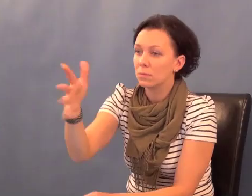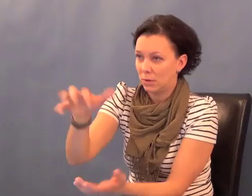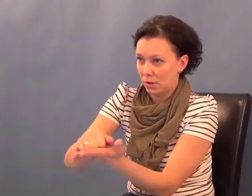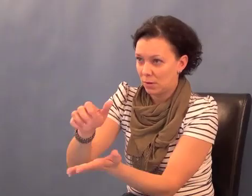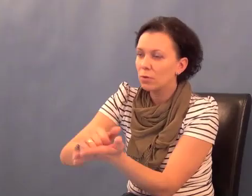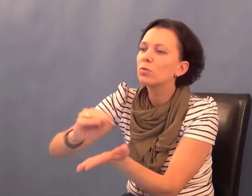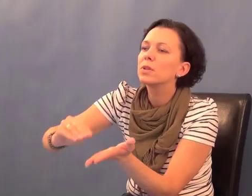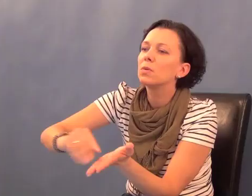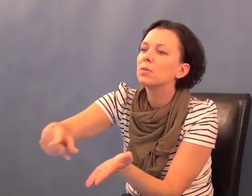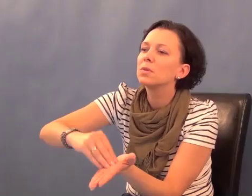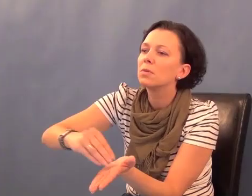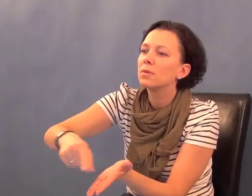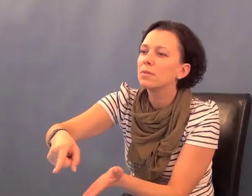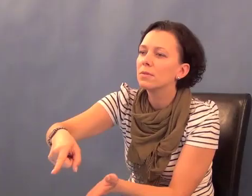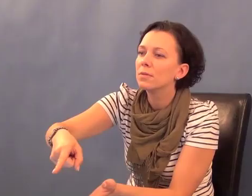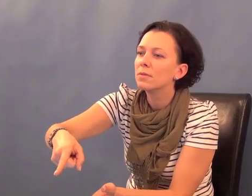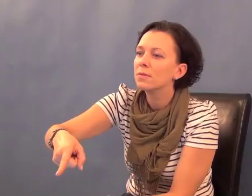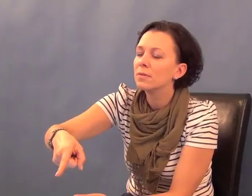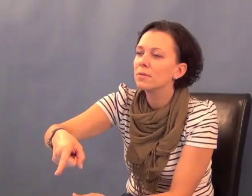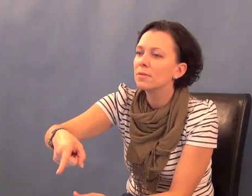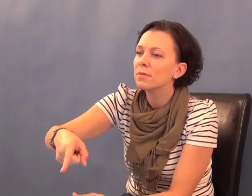Co tam jest napisane, co tam jest napisane?